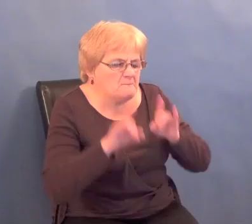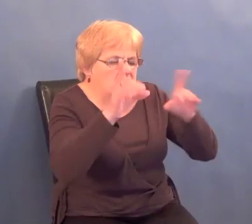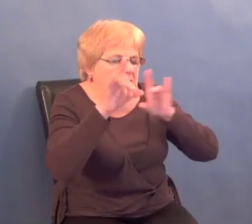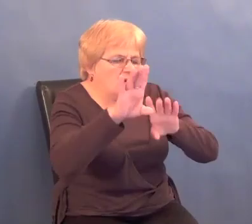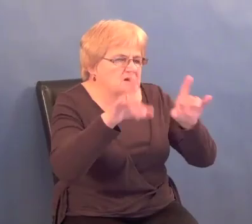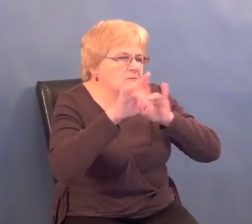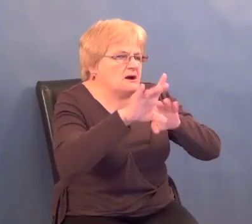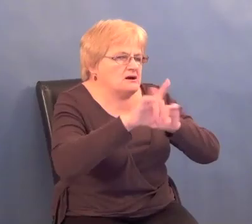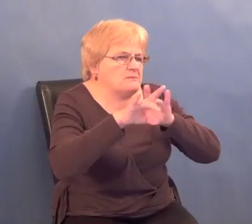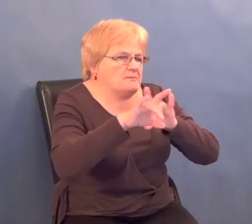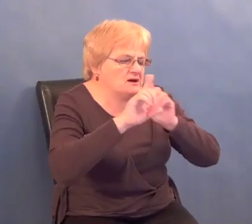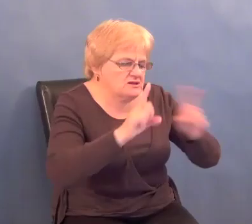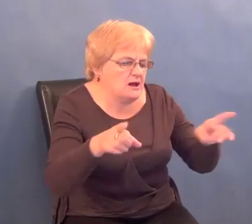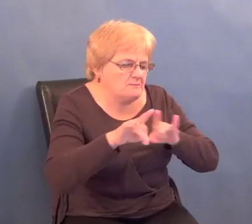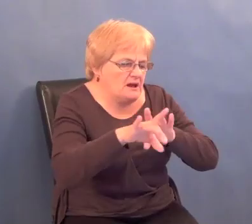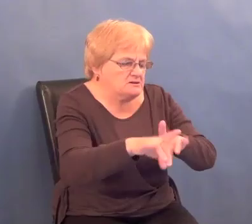Nie wolno biegać.